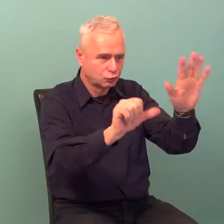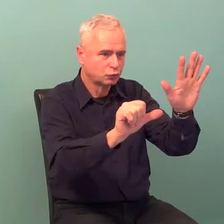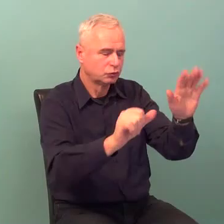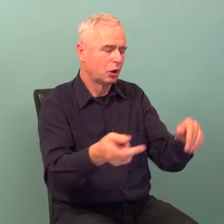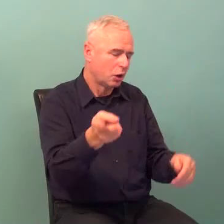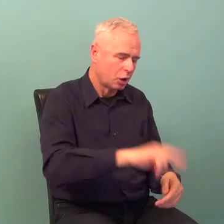Albo drugi...